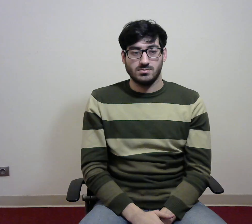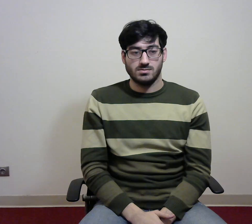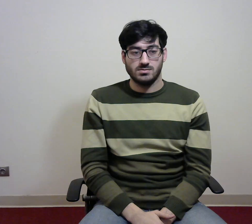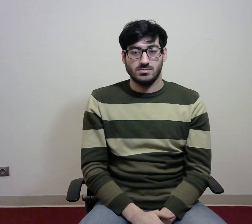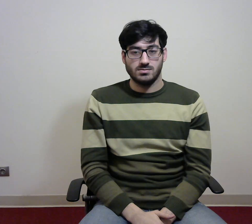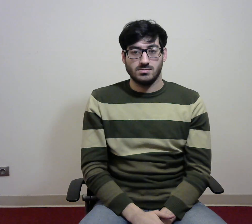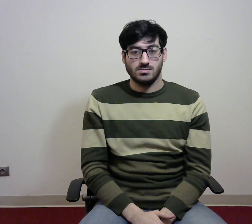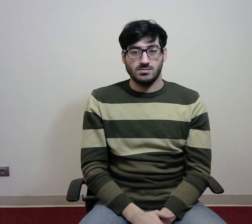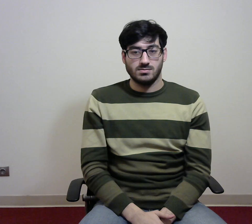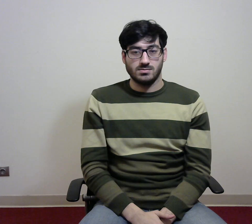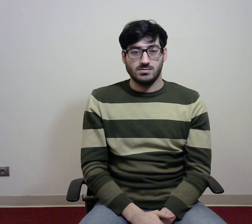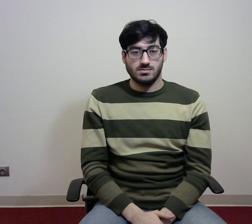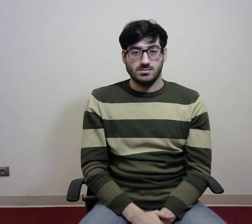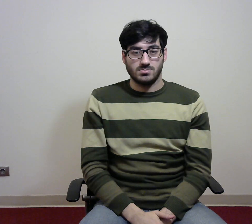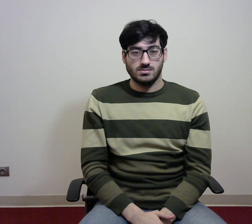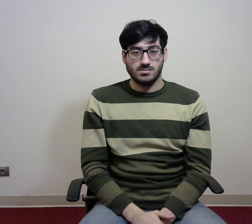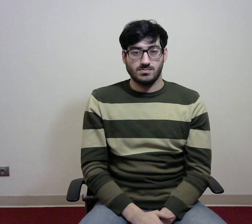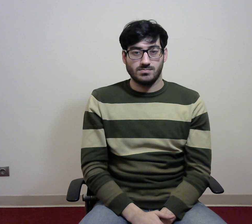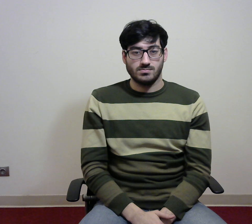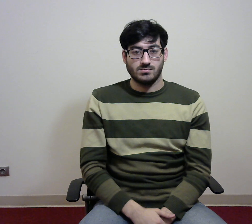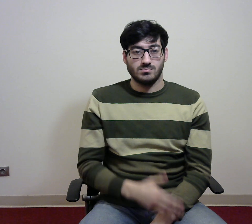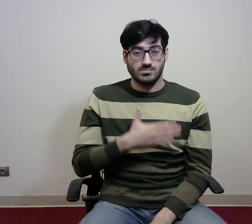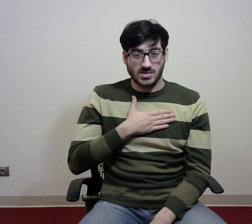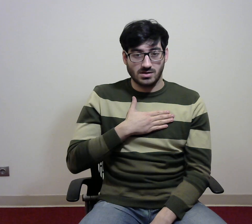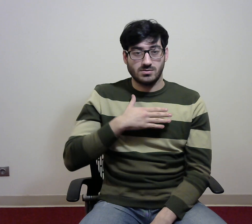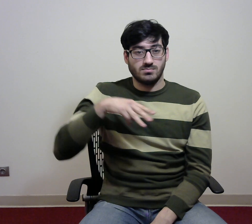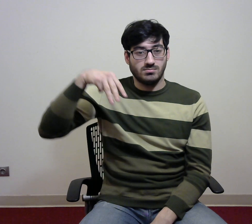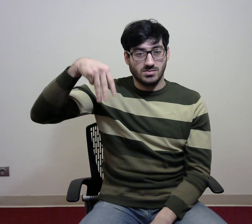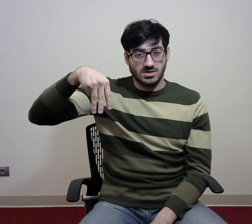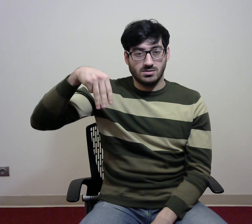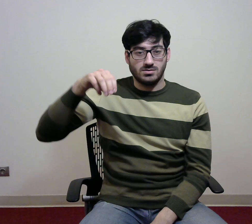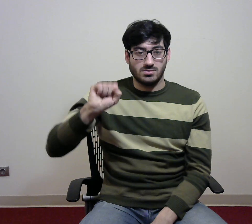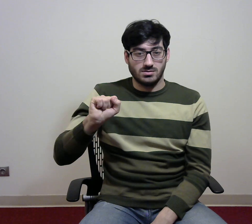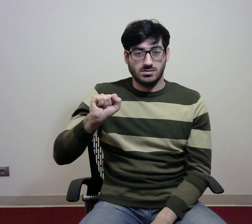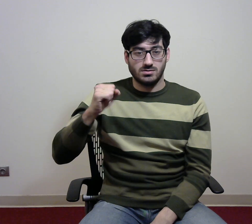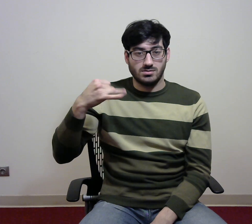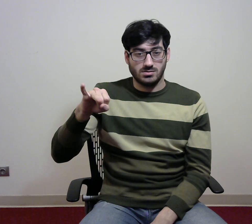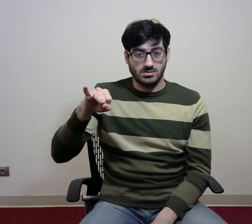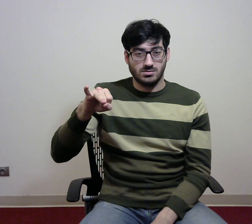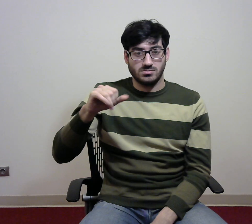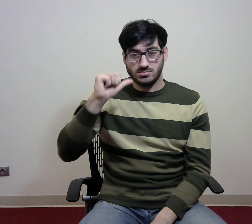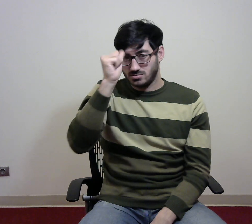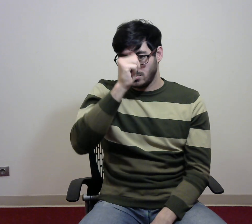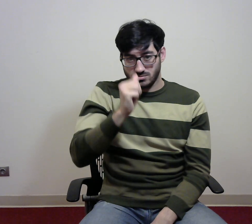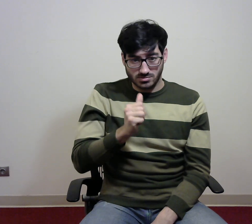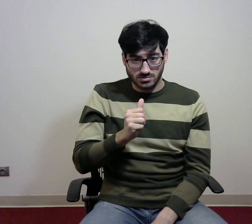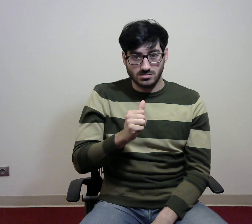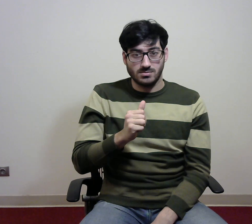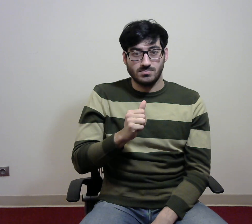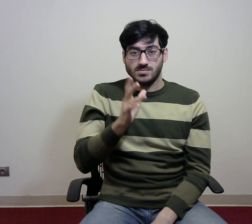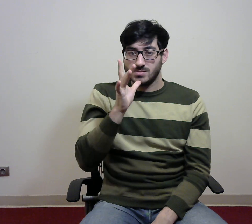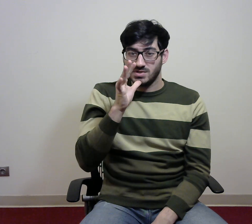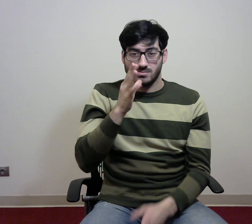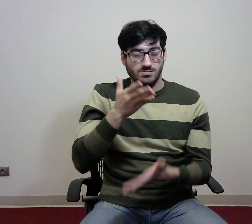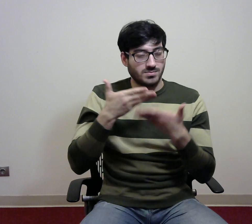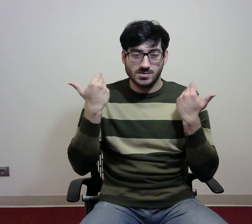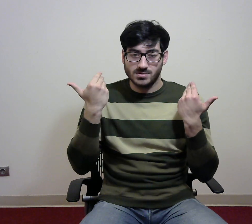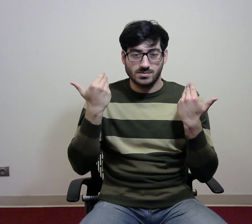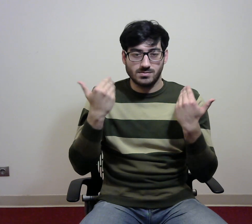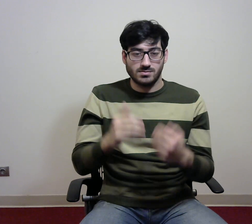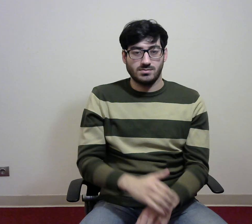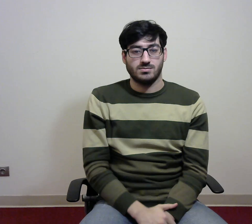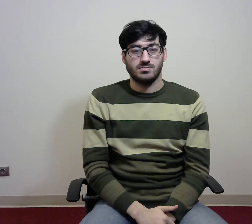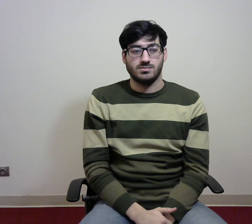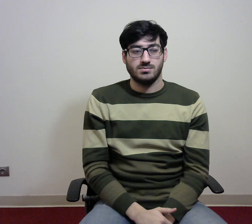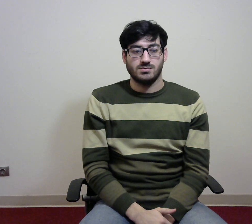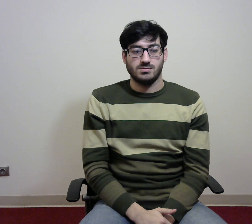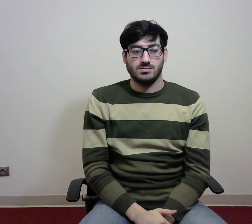Mənim may ayında vaxtım yoxdur